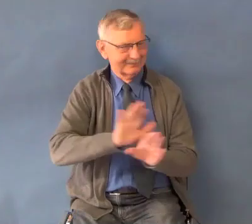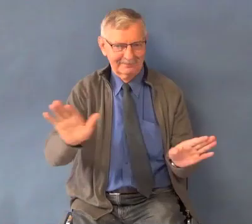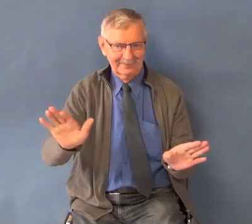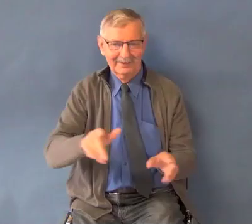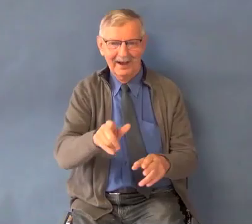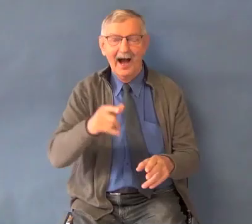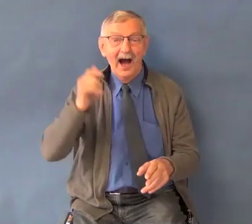Niewolno.